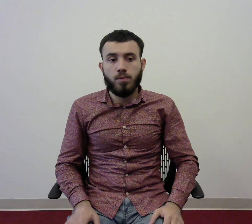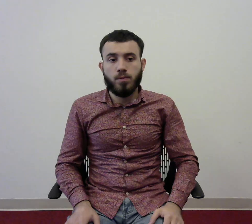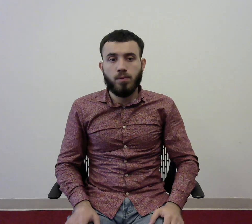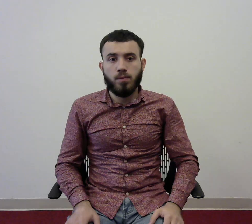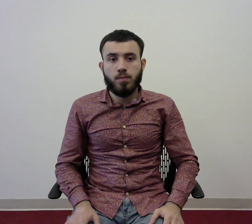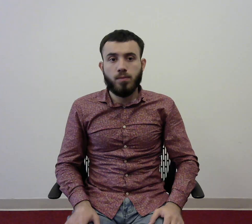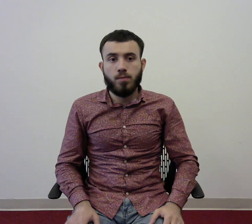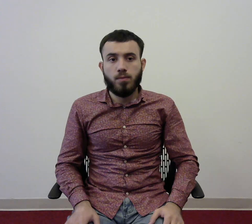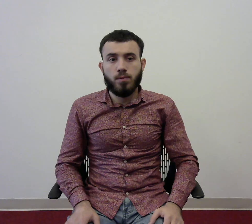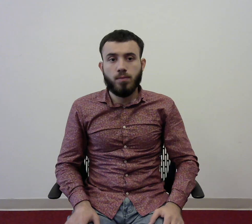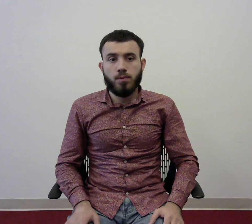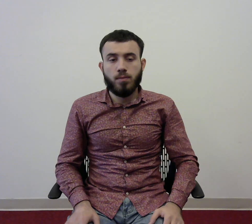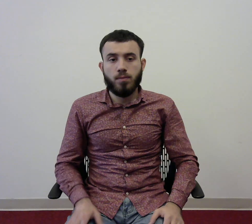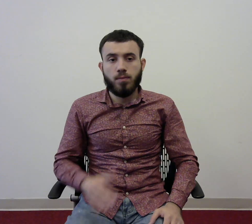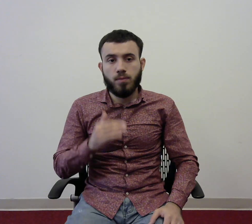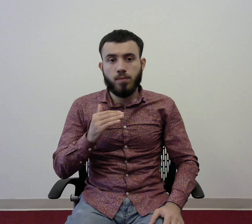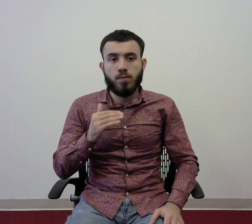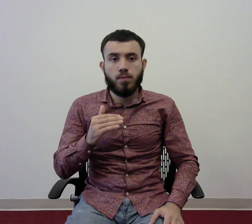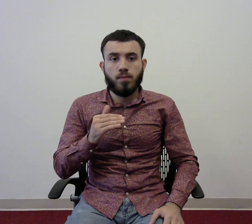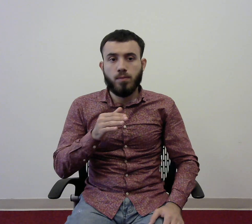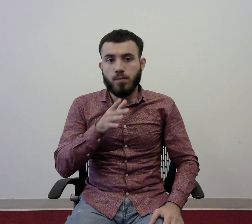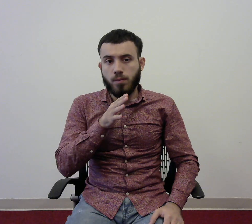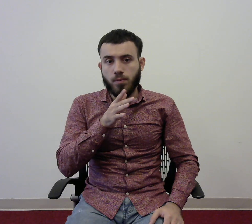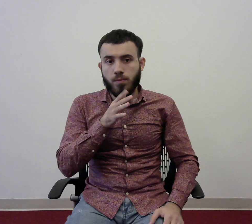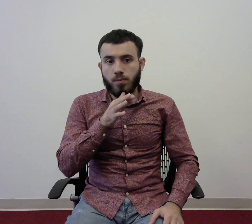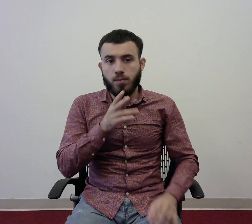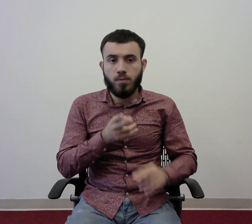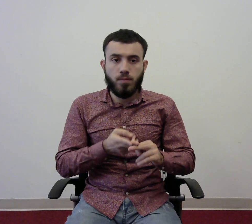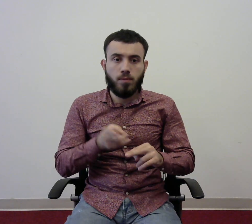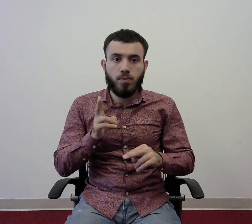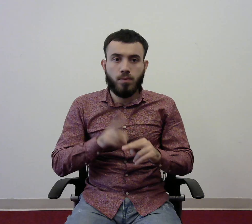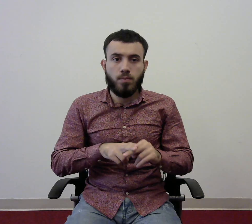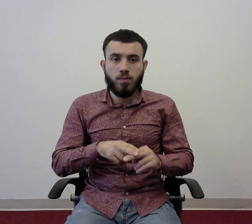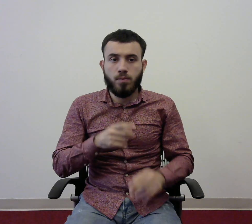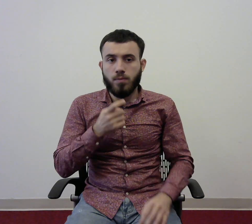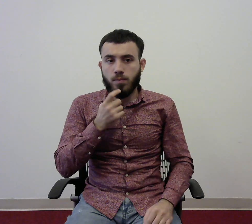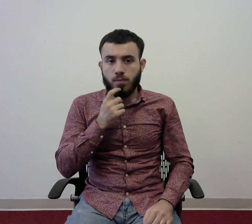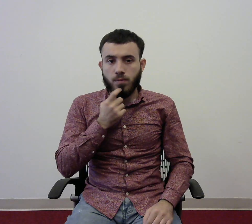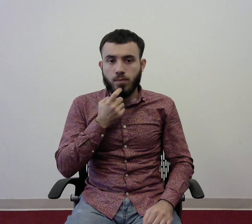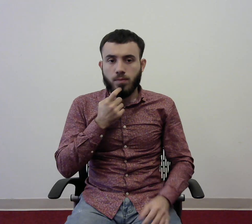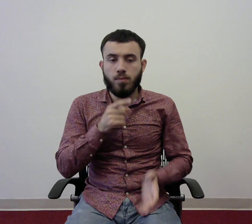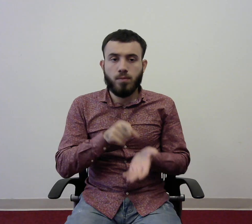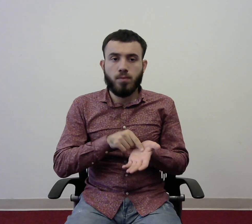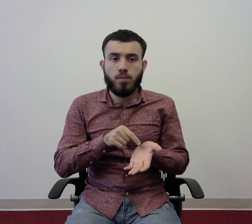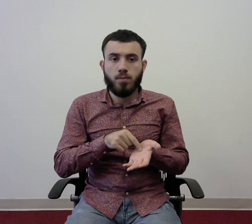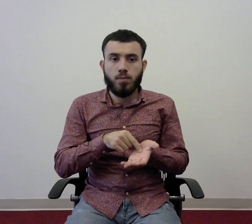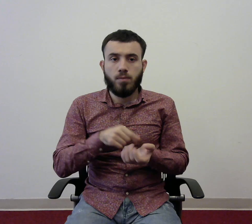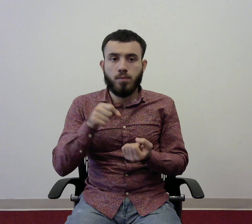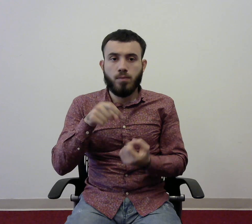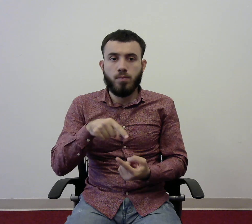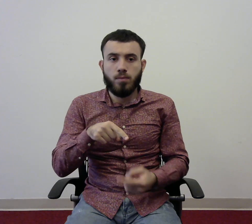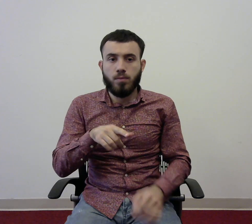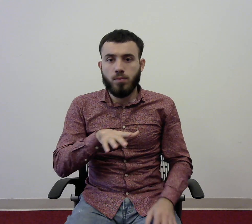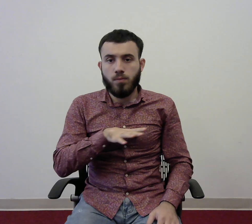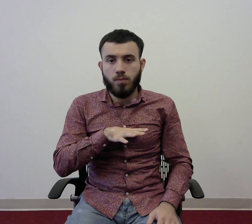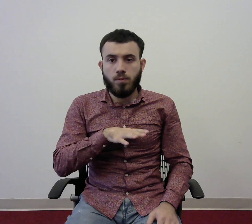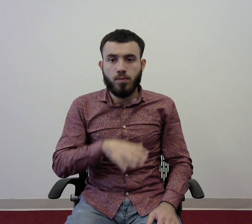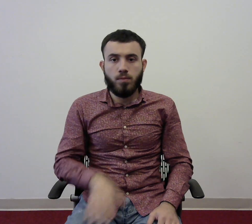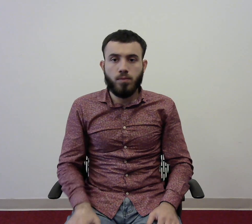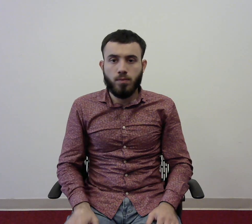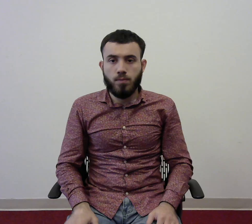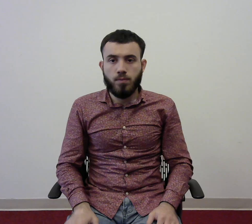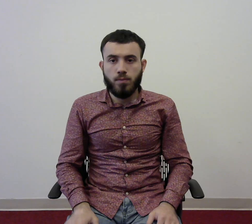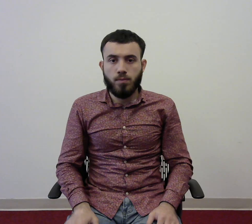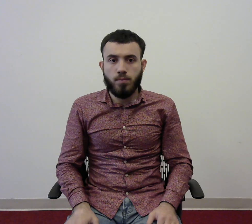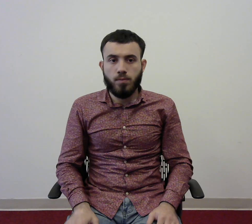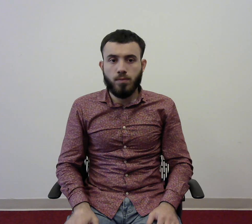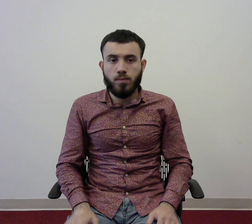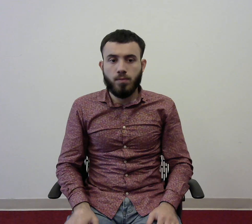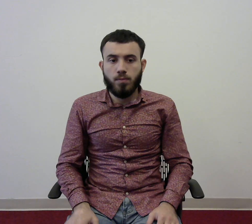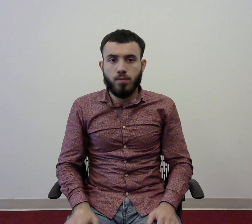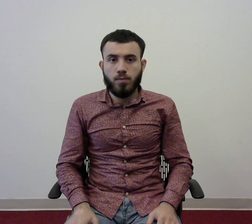Sizə yaşa görə əmək pensiyası təyin olunub